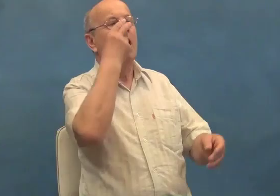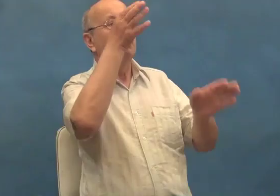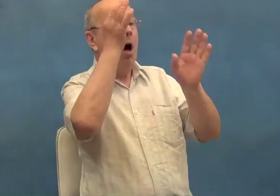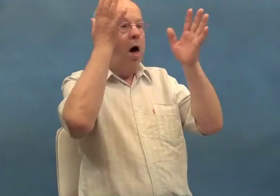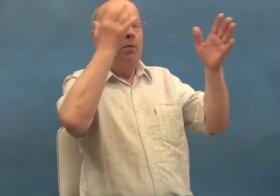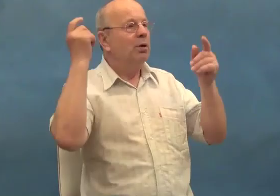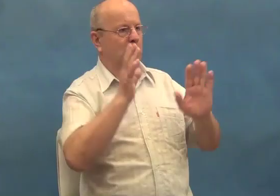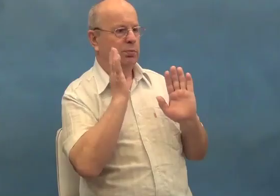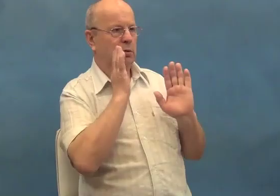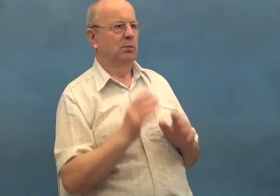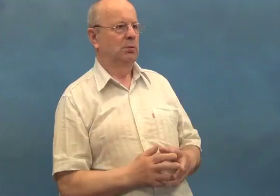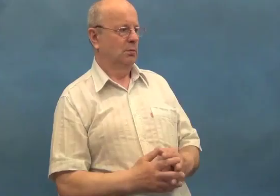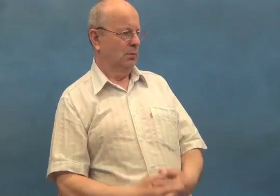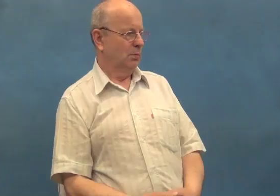Widzisz, lepiej się skoncentrować.